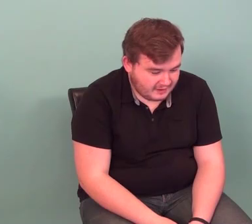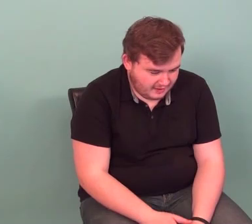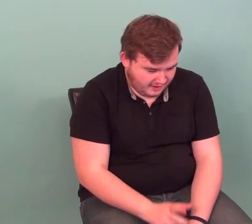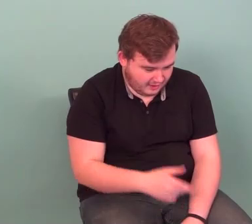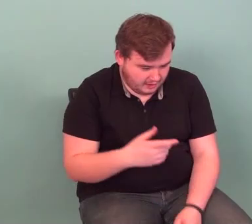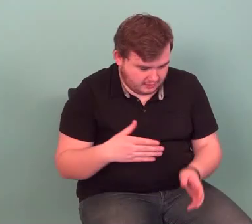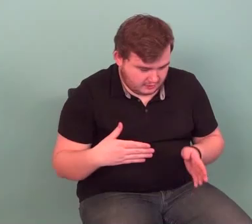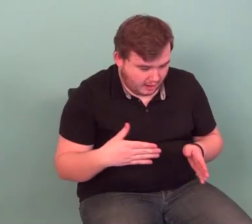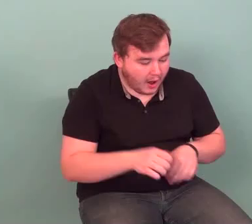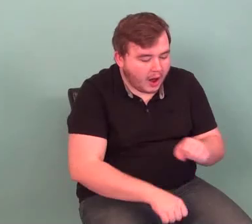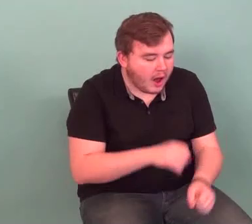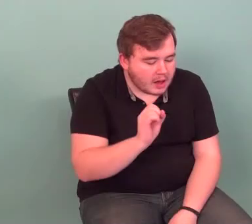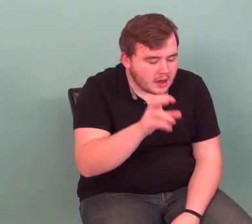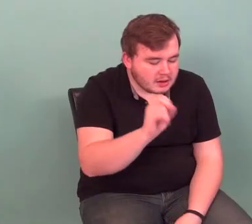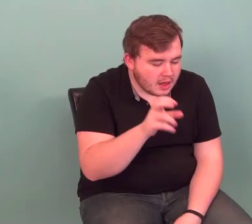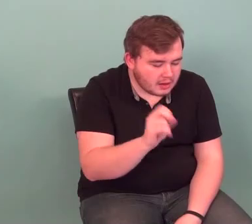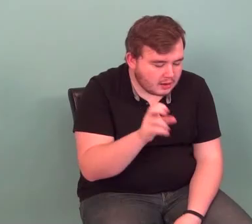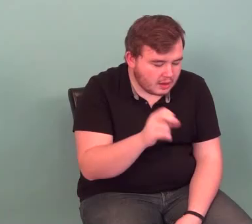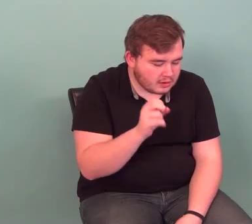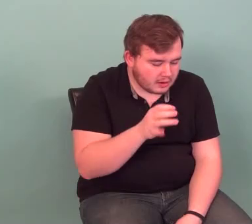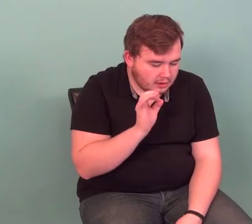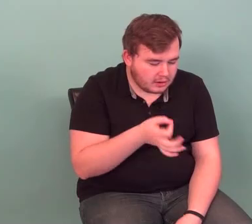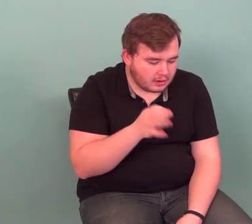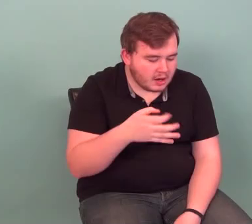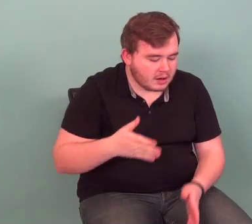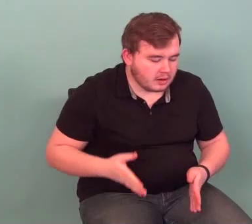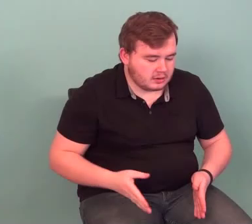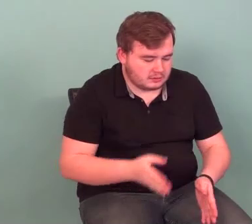Faktycznie to jest rower jadący na czymś.